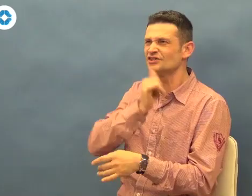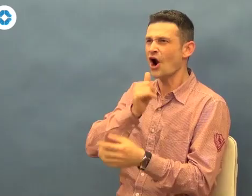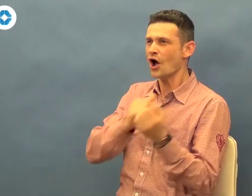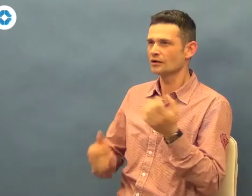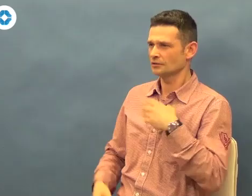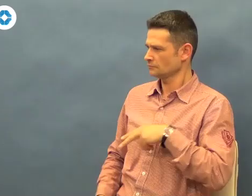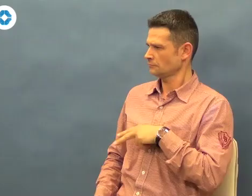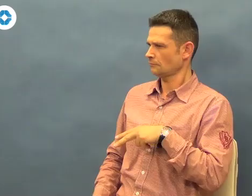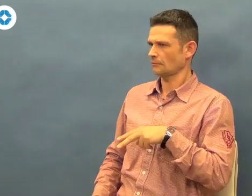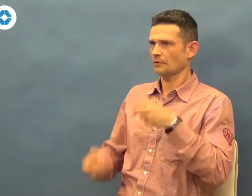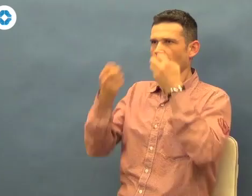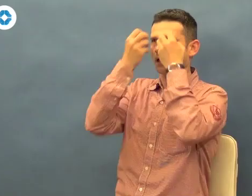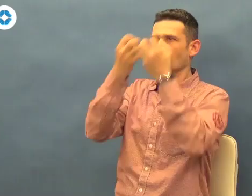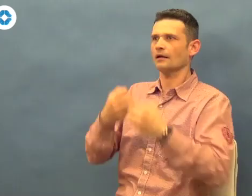Mężczyzna patrzył na przechodzących chłopców wybałuszając oczy.